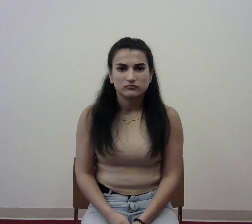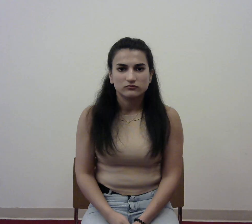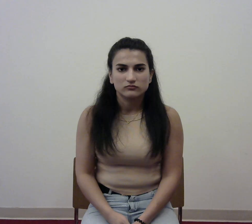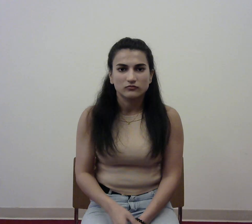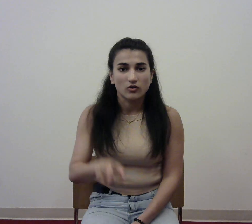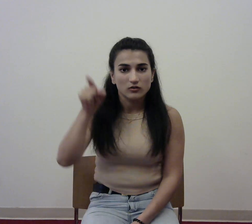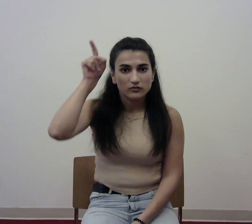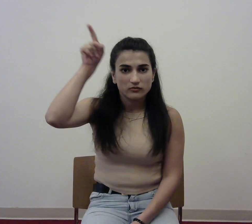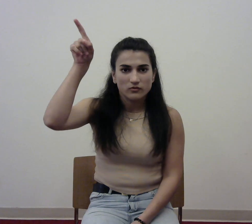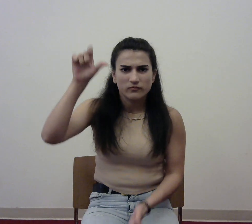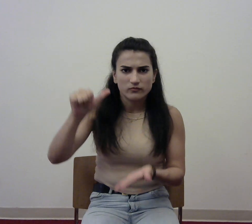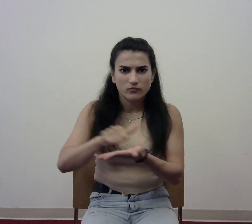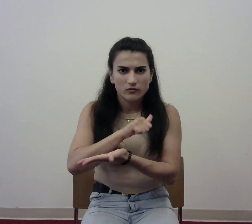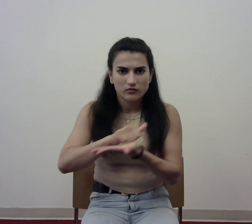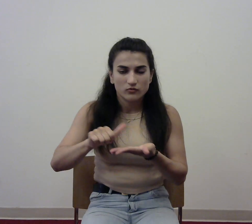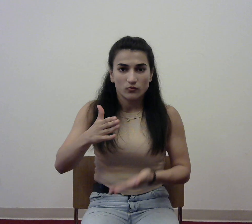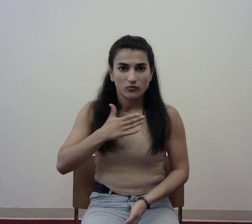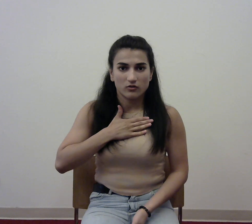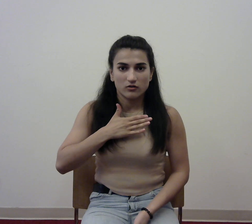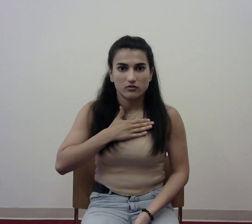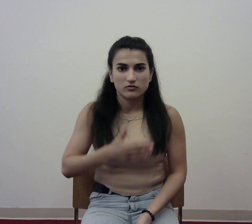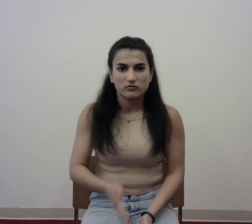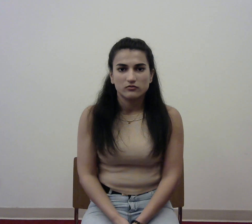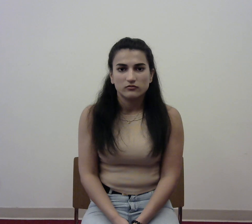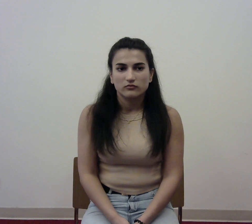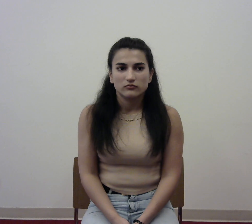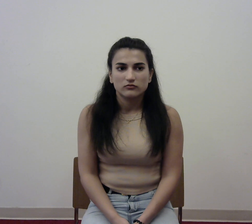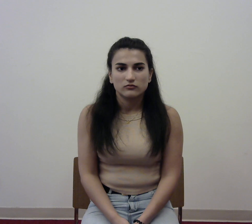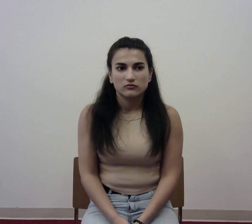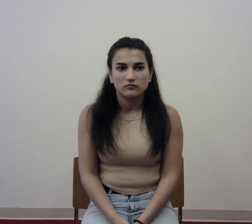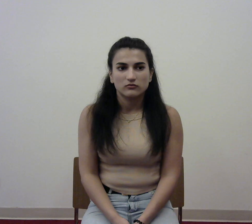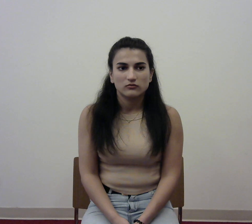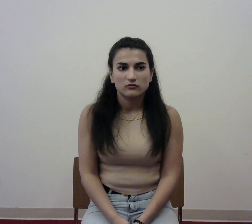Onun sənədləri məndədir